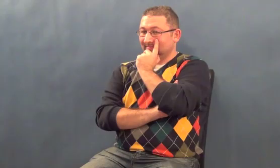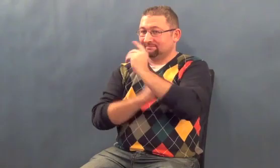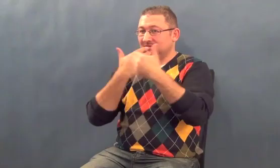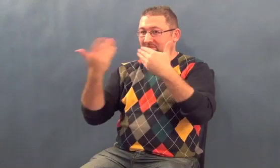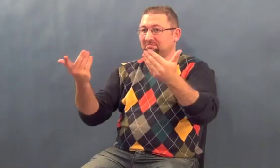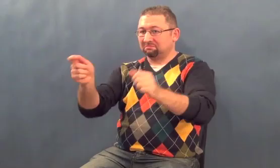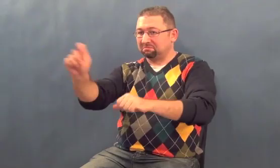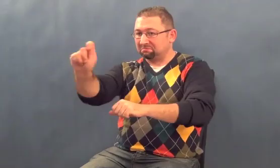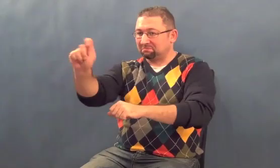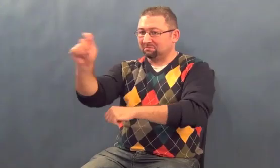Bo poinformował.